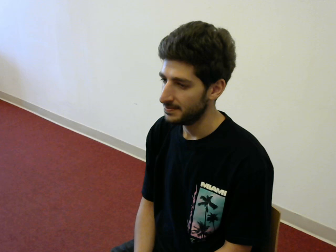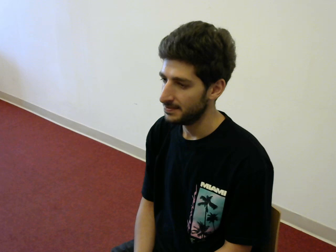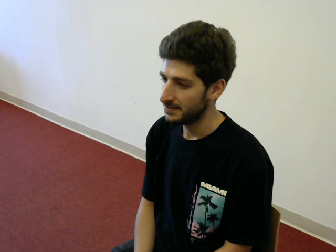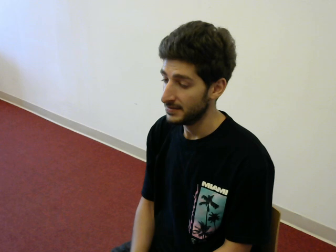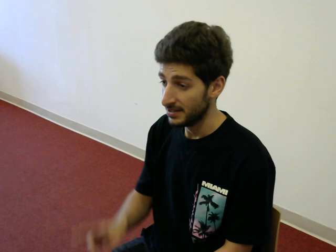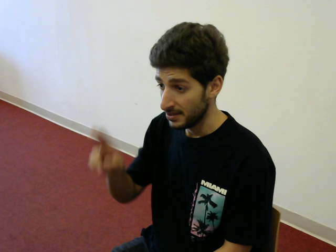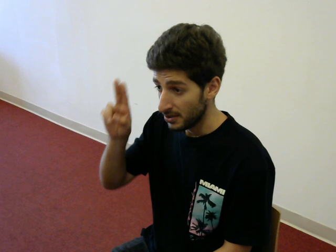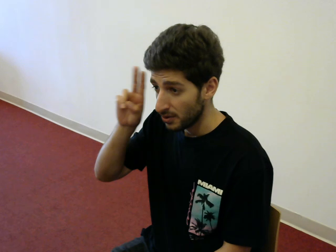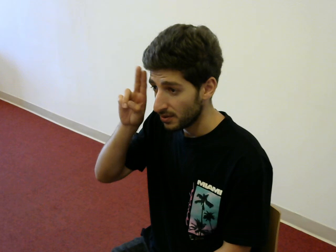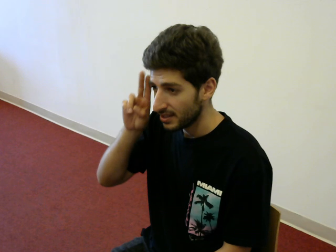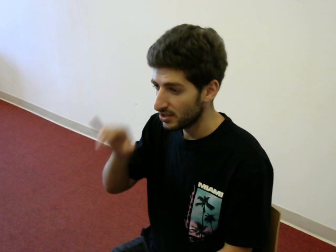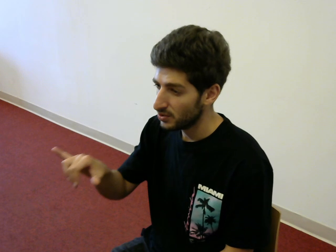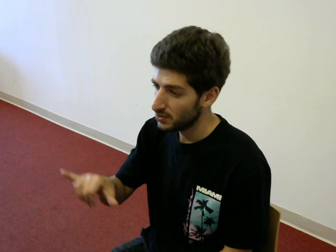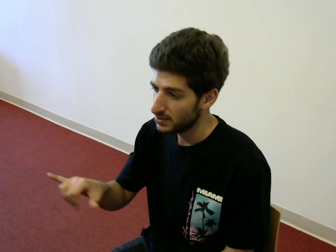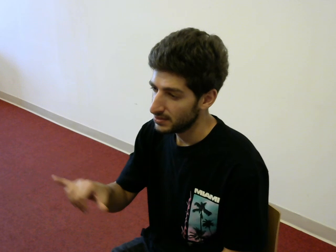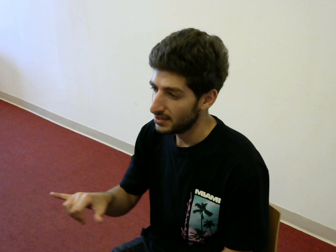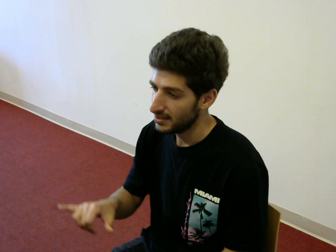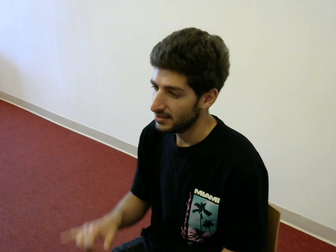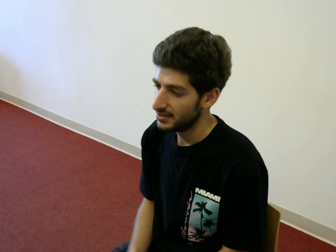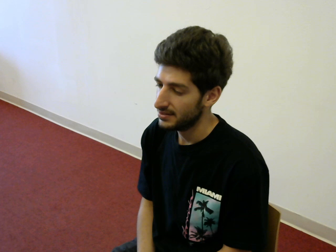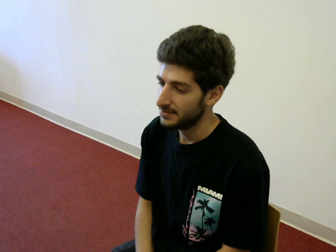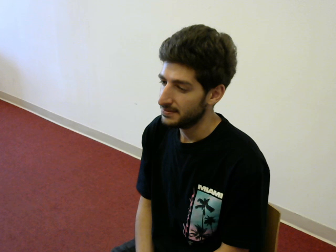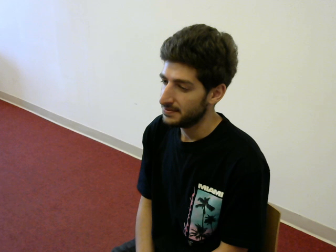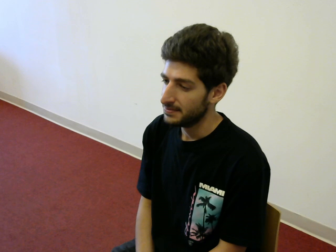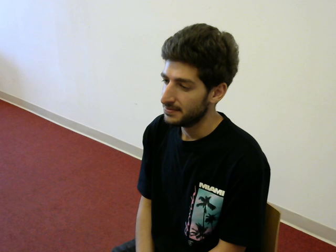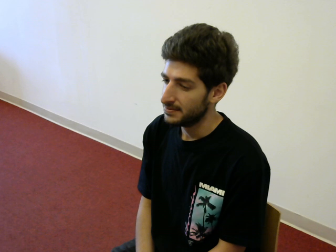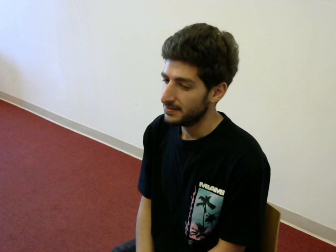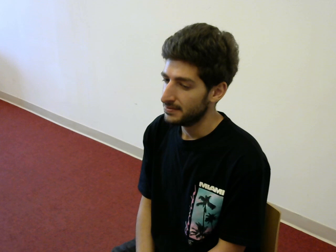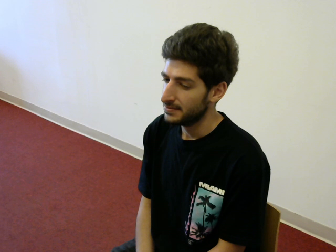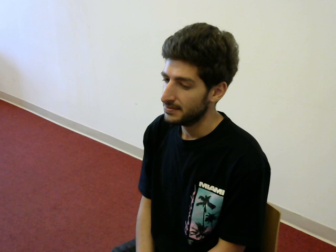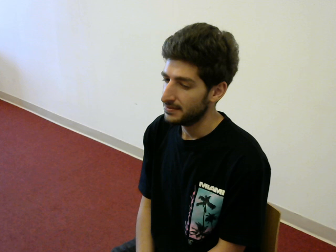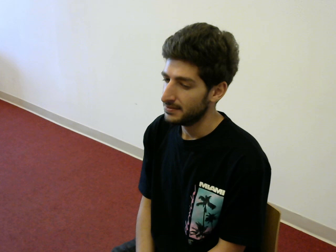Ayaqyolu hardadır?